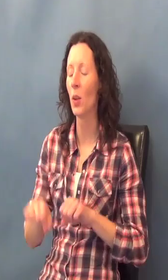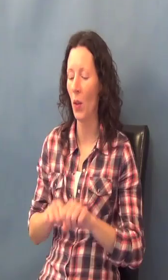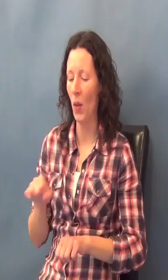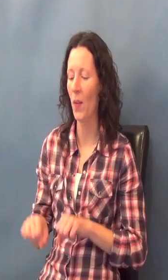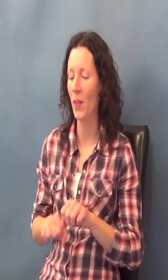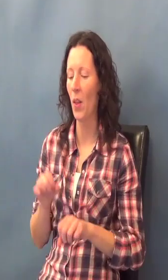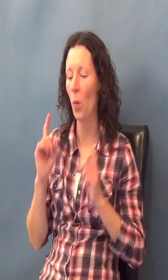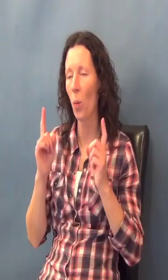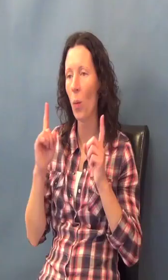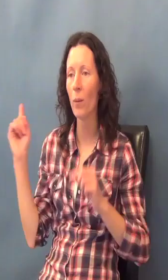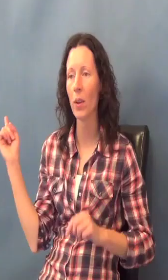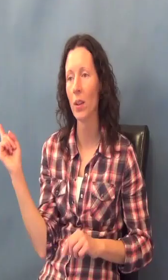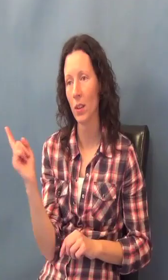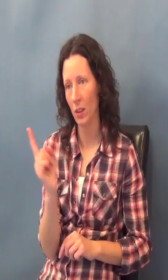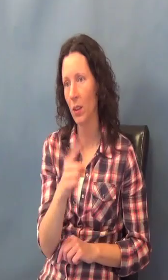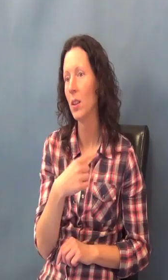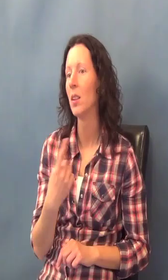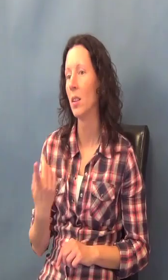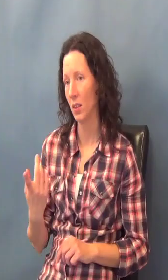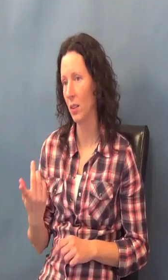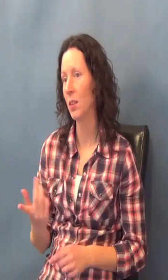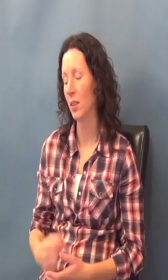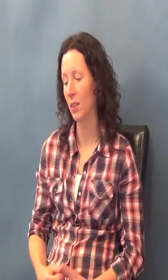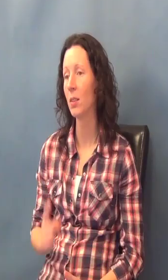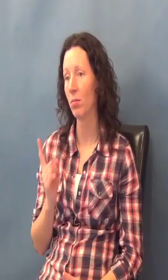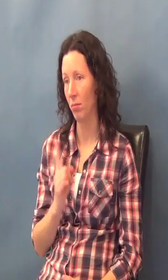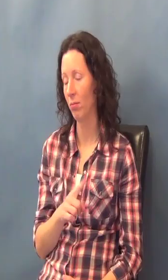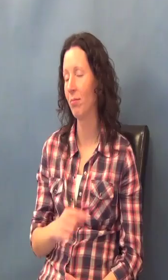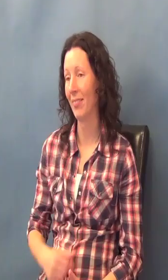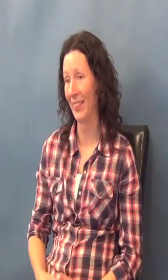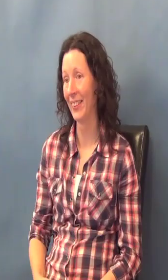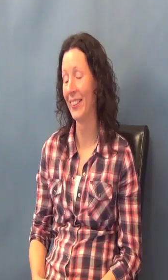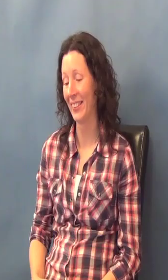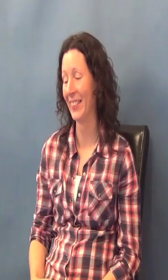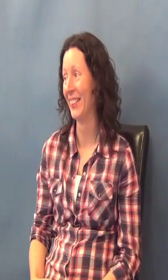Uwaga na nadjeżdżający rower.